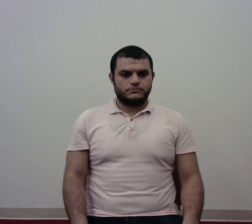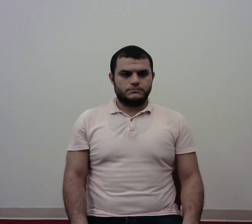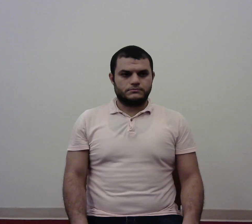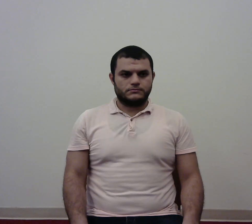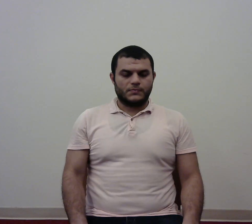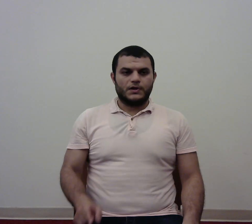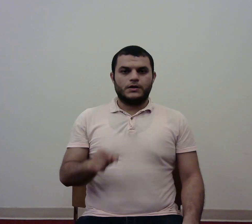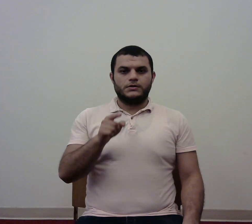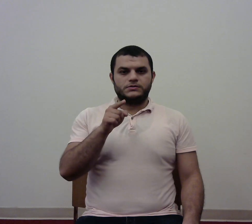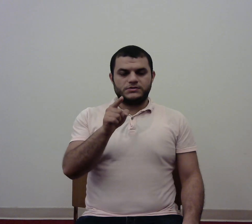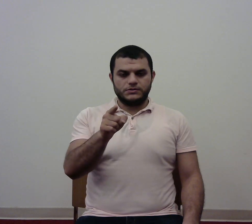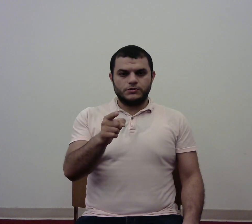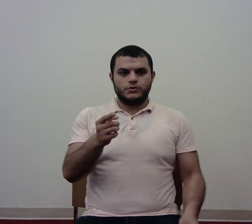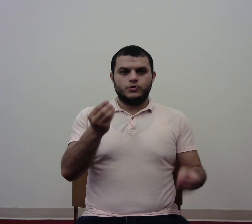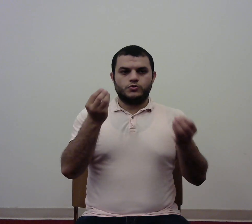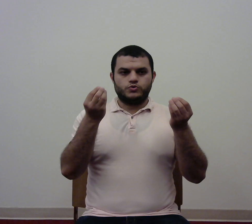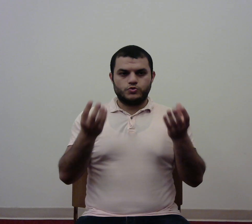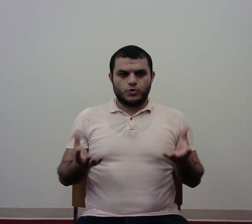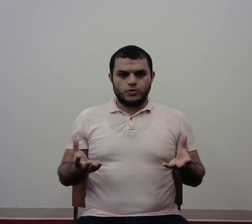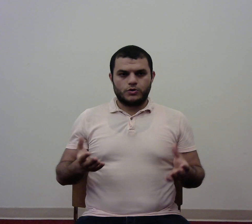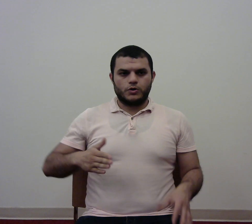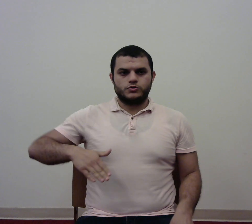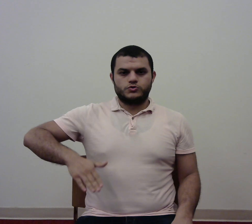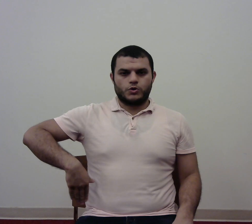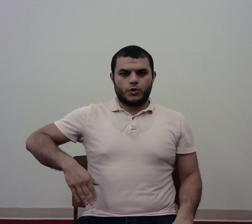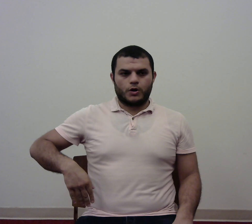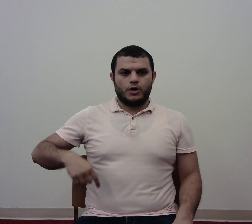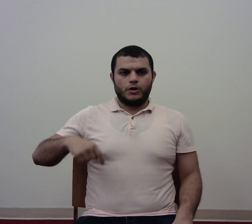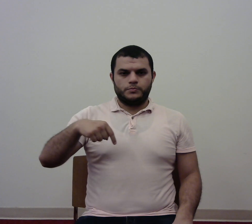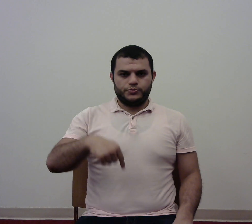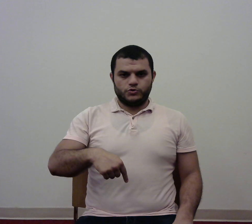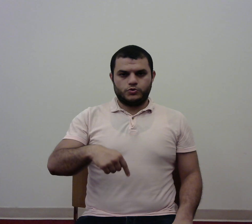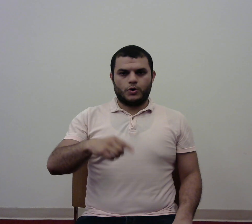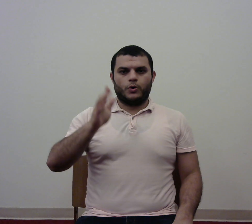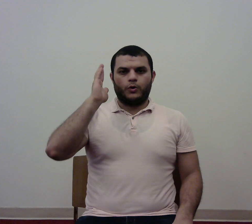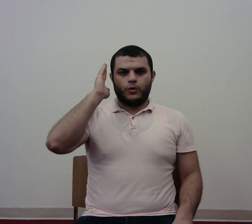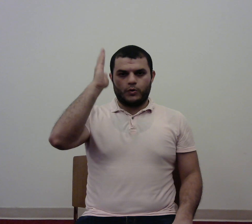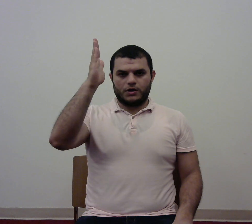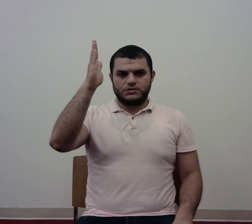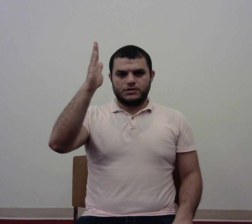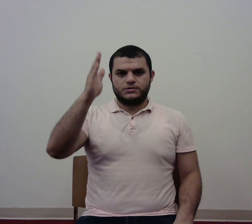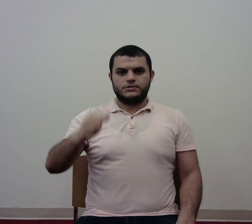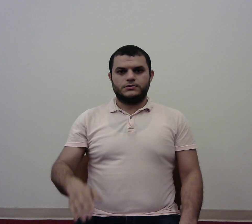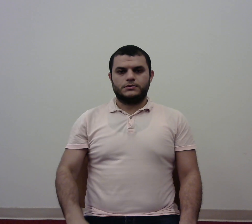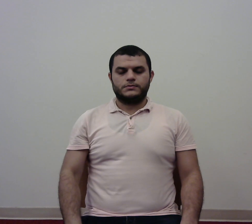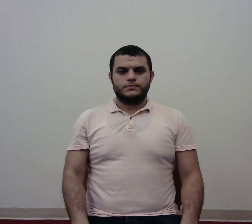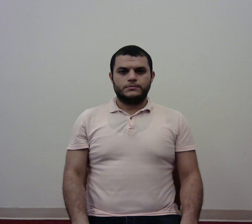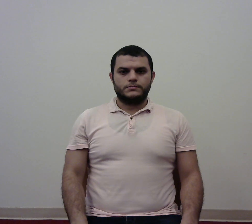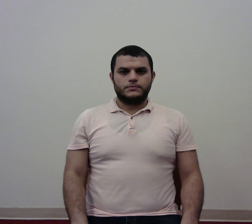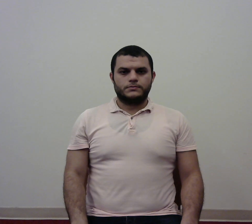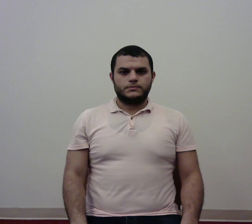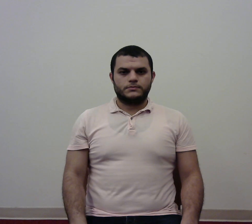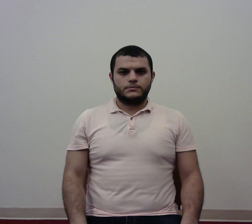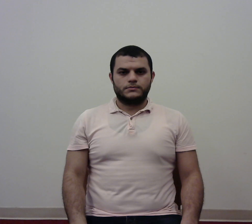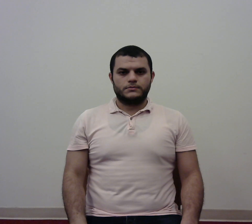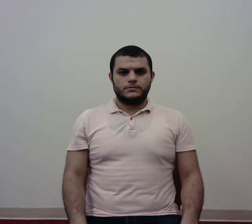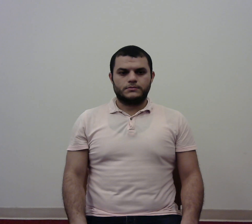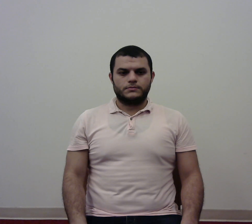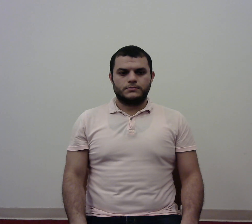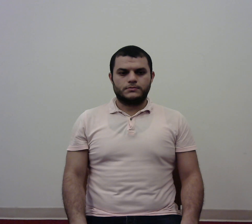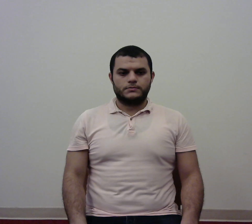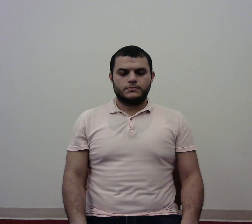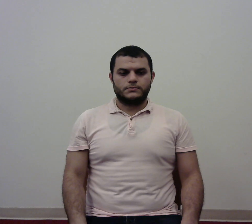Siz günortadan sonra burda olacaqsınızmı?